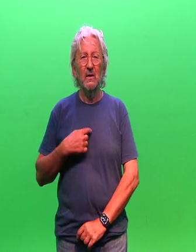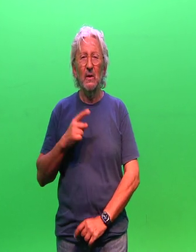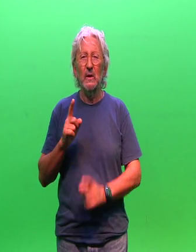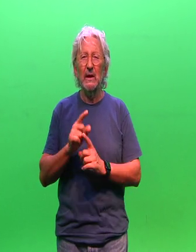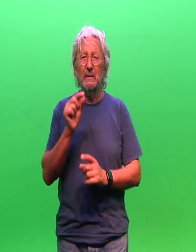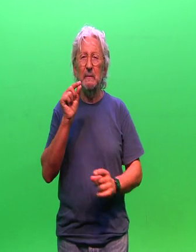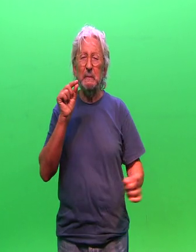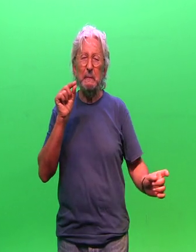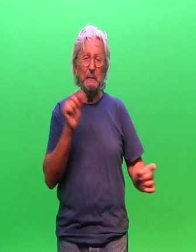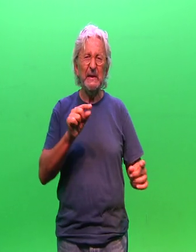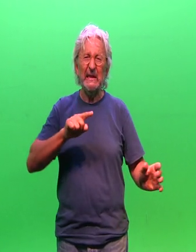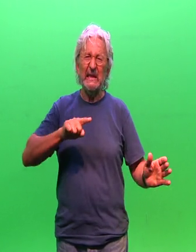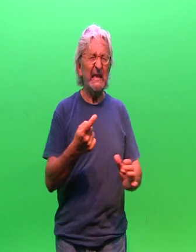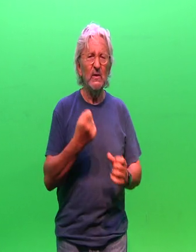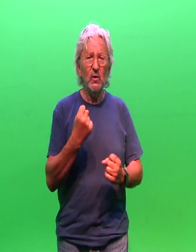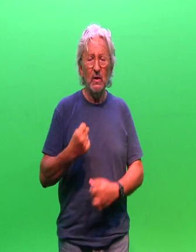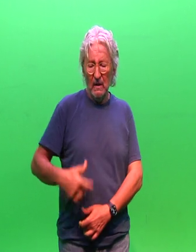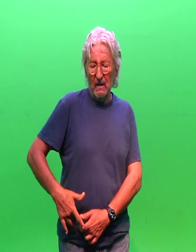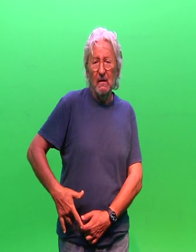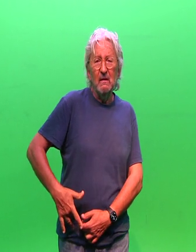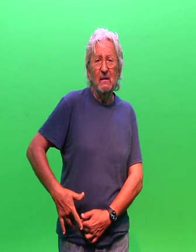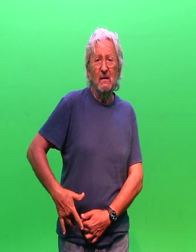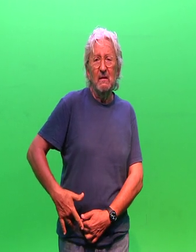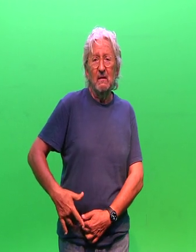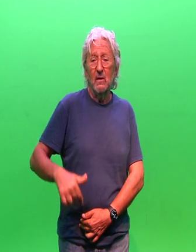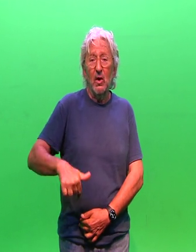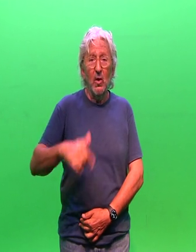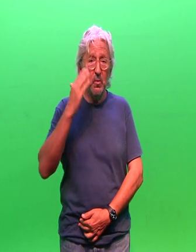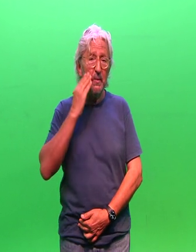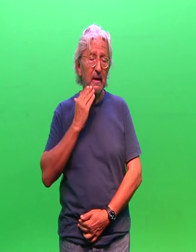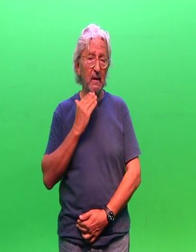Sento com una punxada forta a l'engonal. M'ha passat aquest matí.